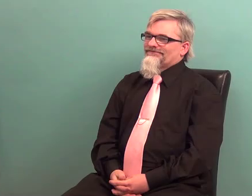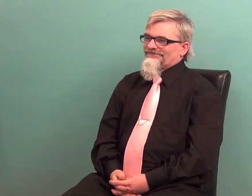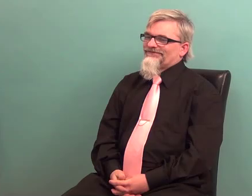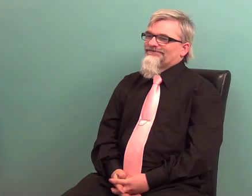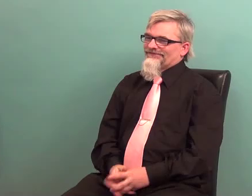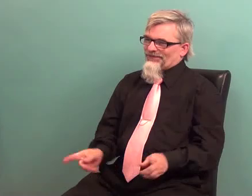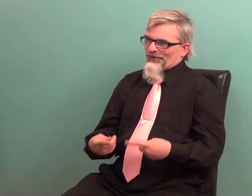Muzyka.